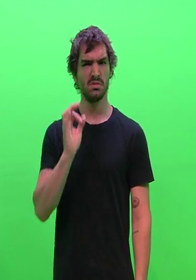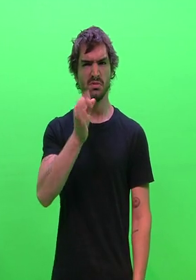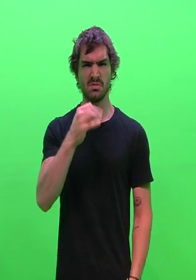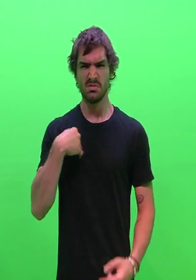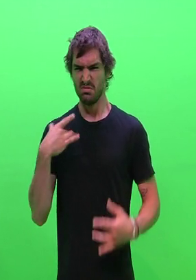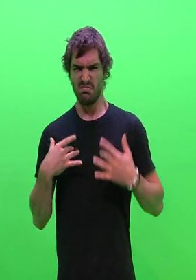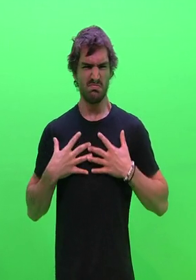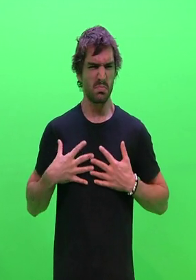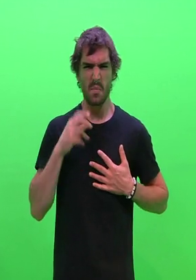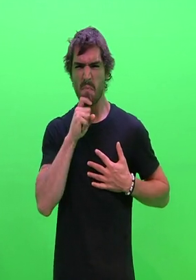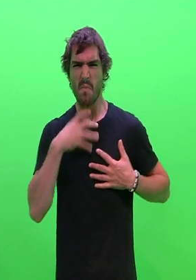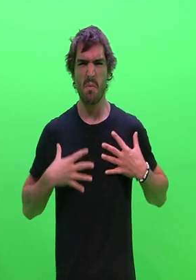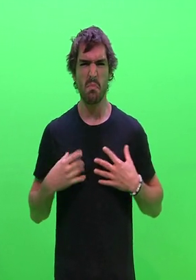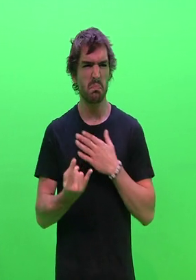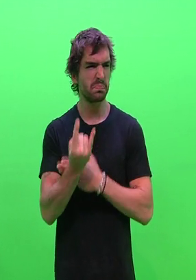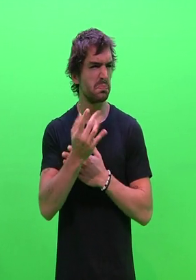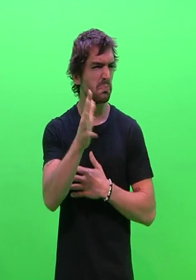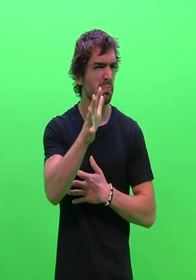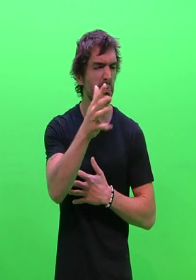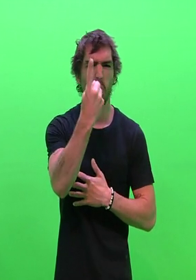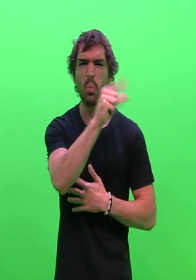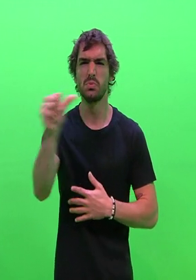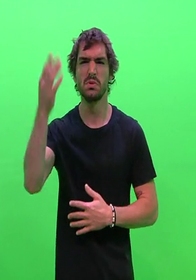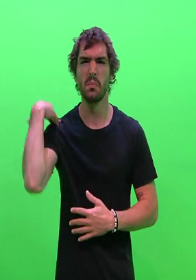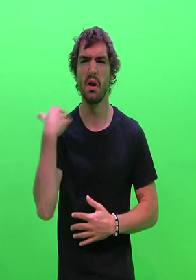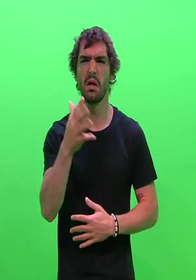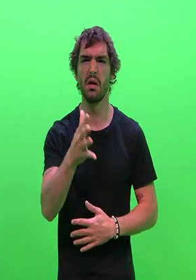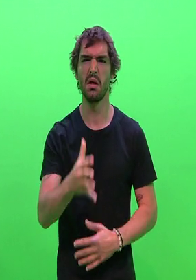Sí, em fa mal tot el cos, ja fa una setmana.